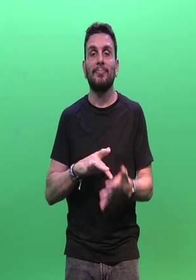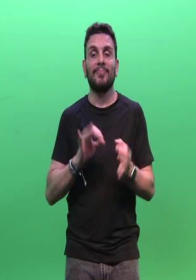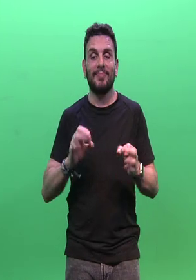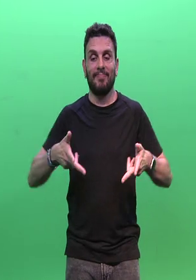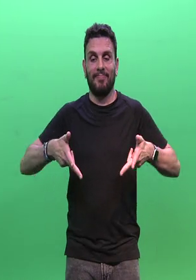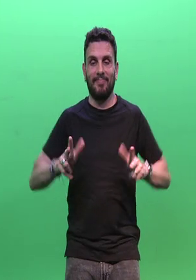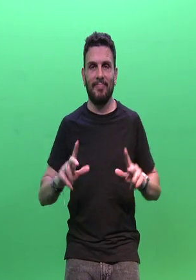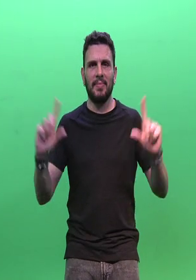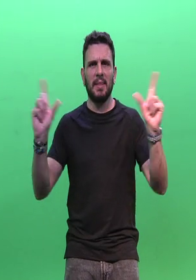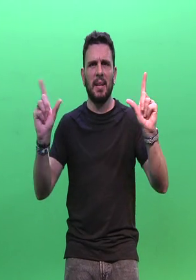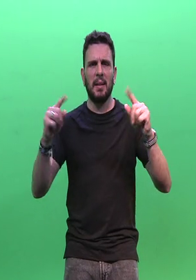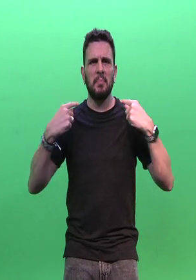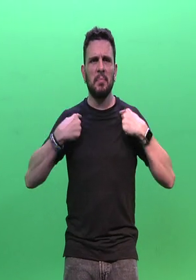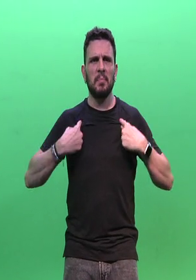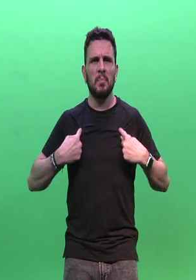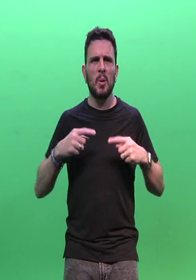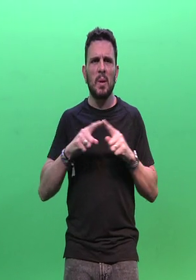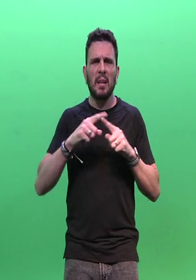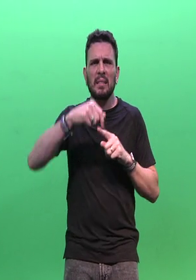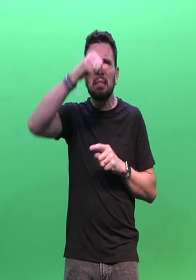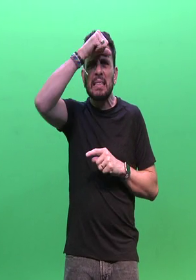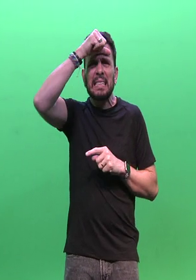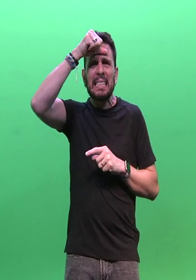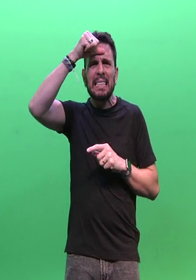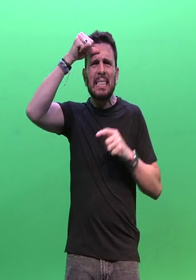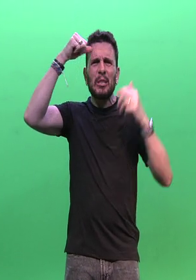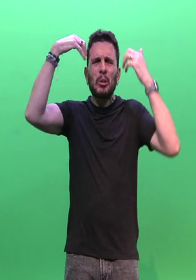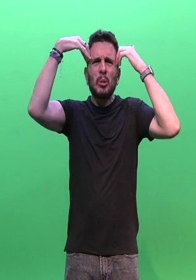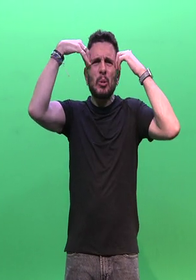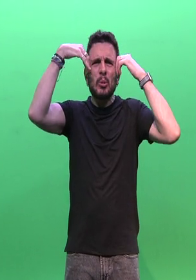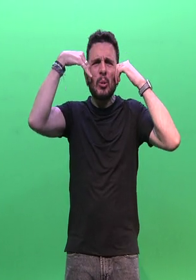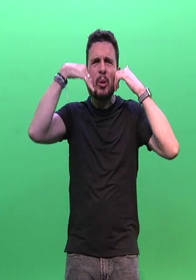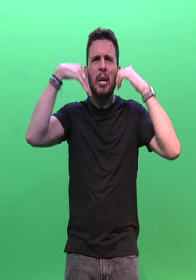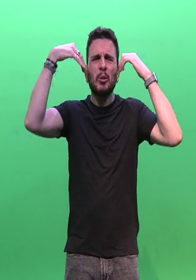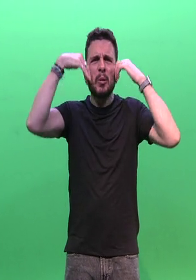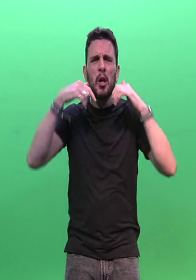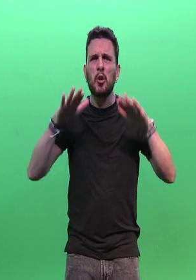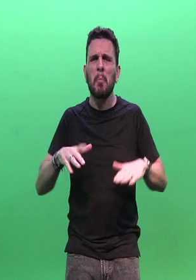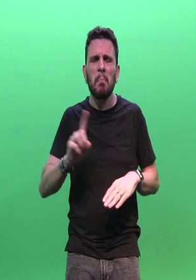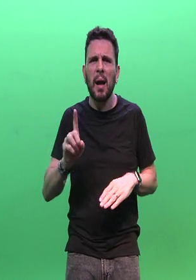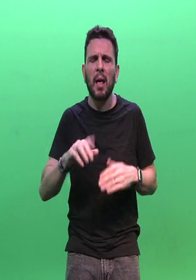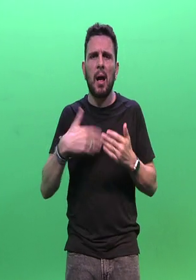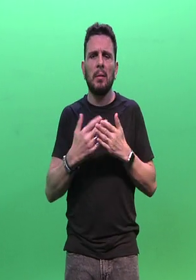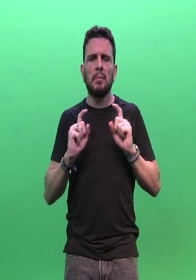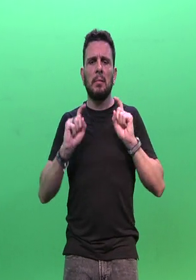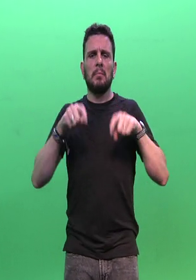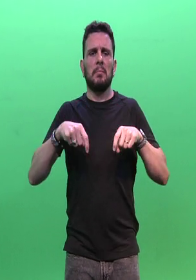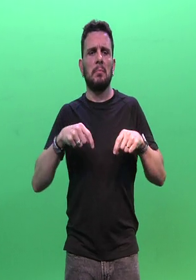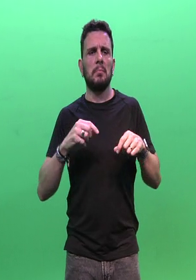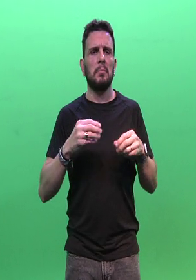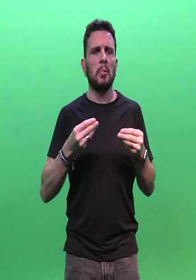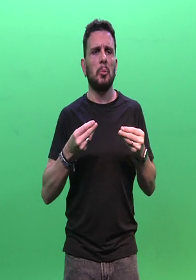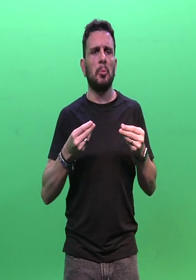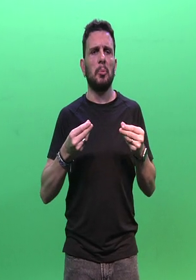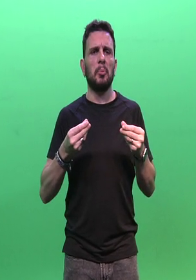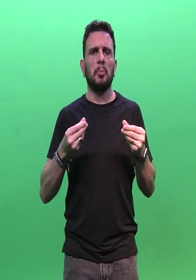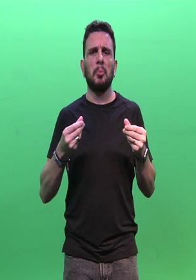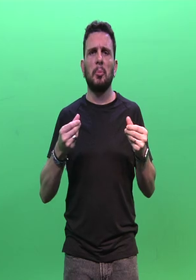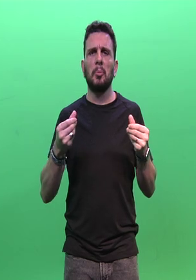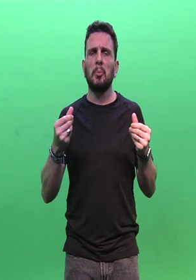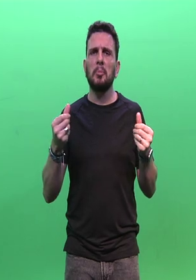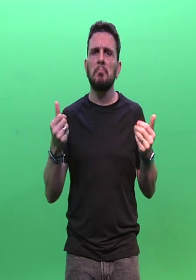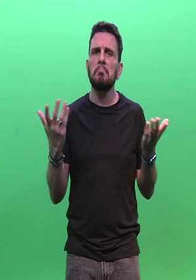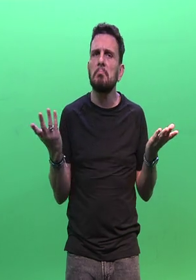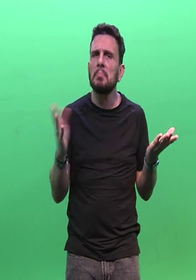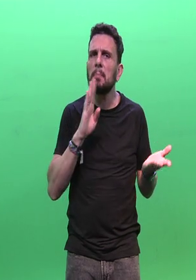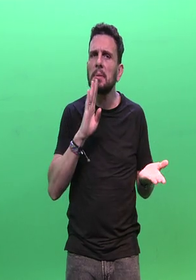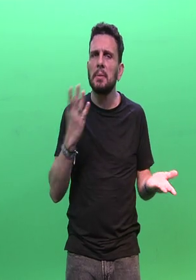Quan estic assegut veient la televisió tinc molta calor i començo a suar sense parar, i quan m'aixeco aquesta sensació desapareix, què em passa?